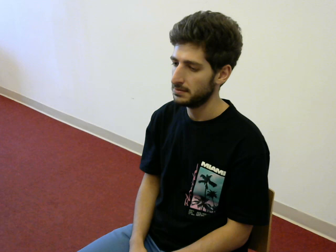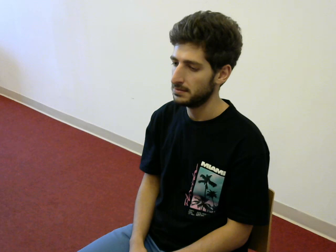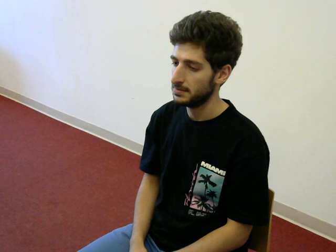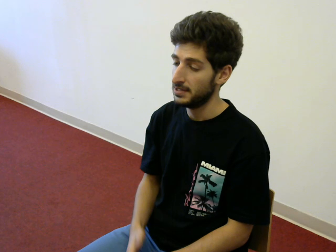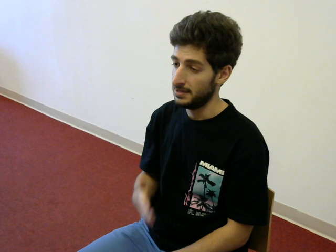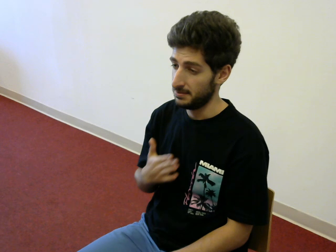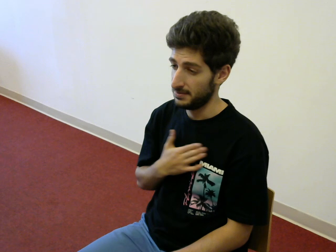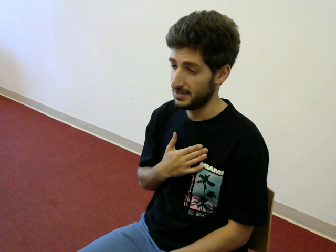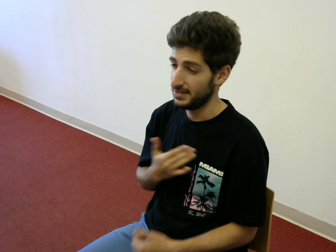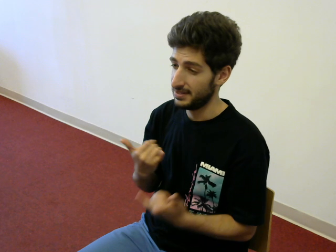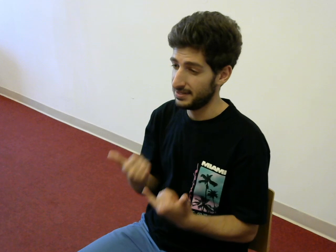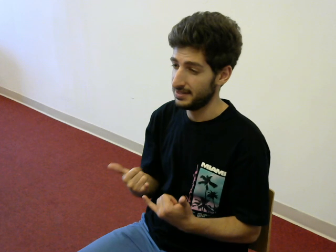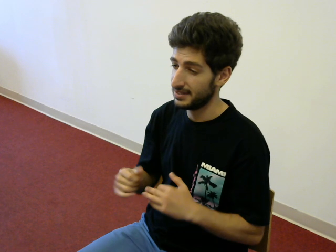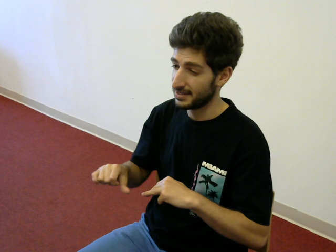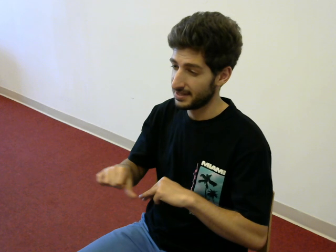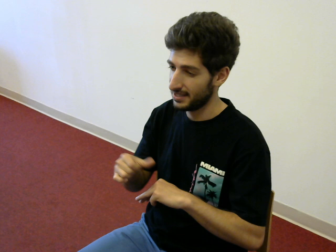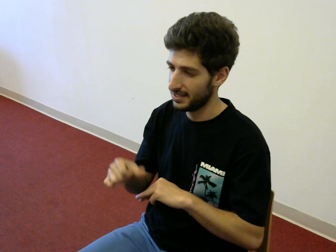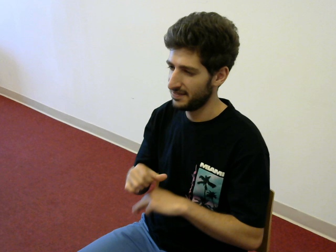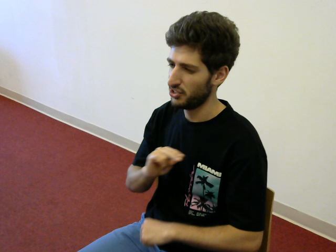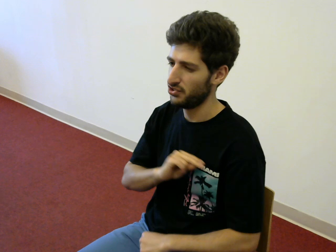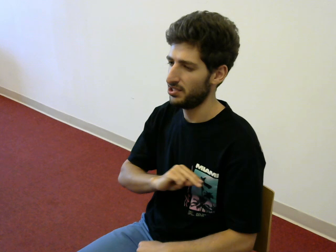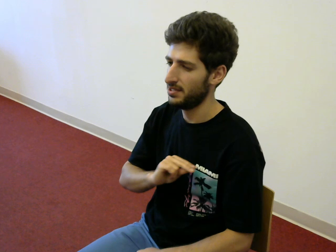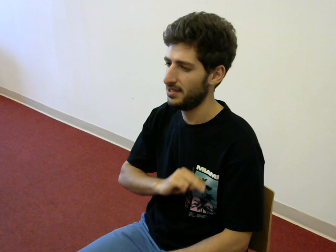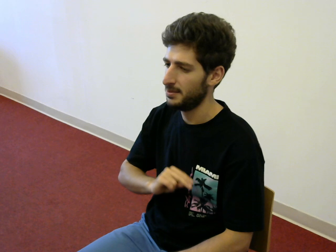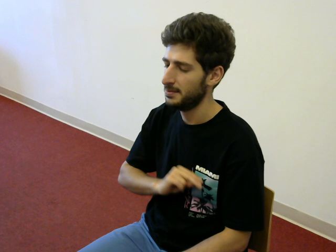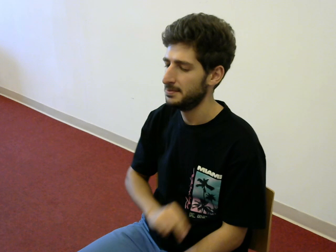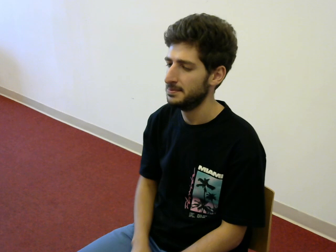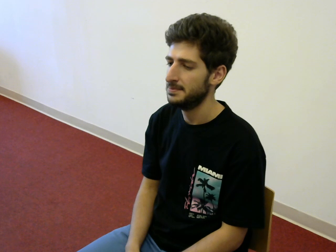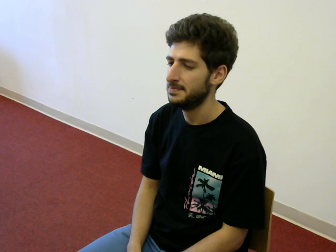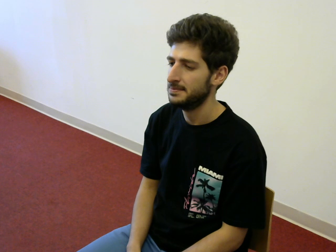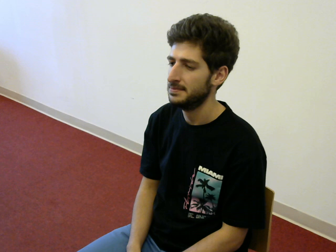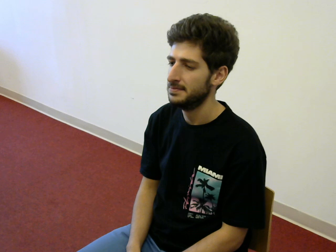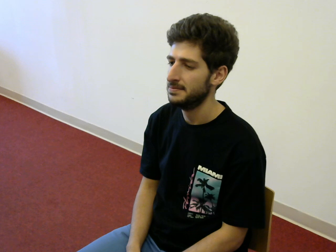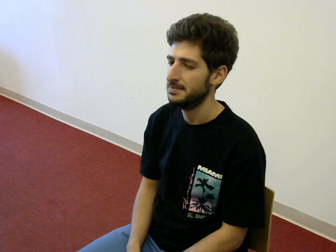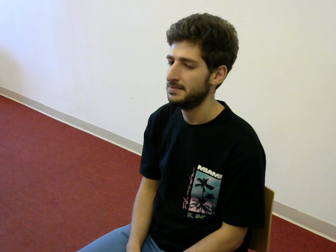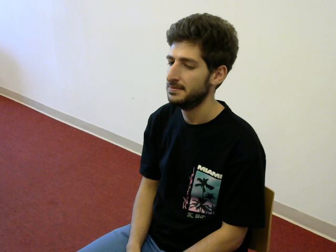Mən indi zərgər işləyirəm